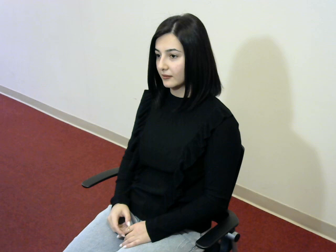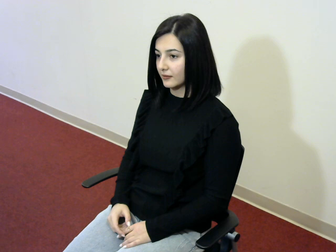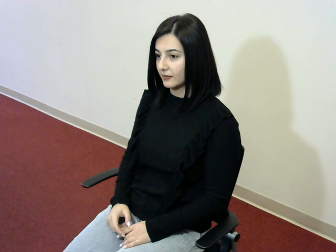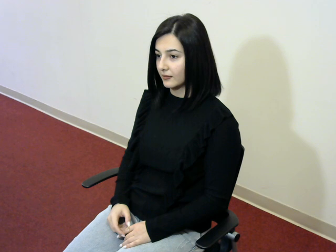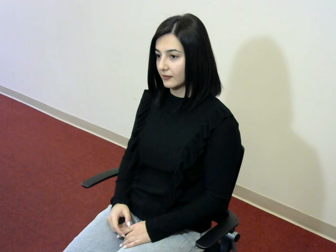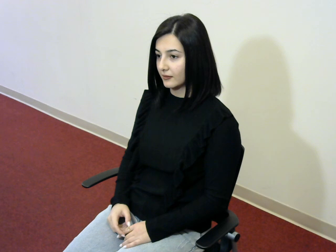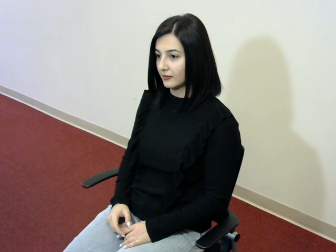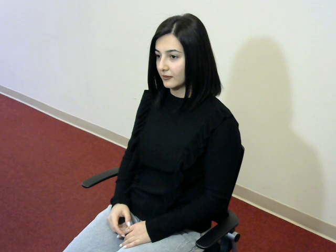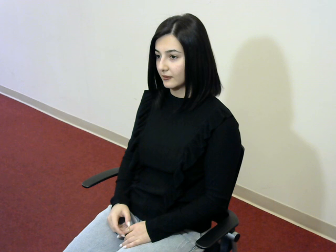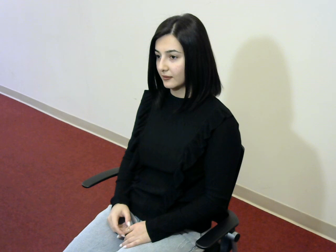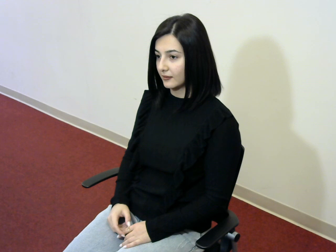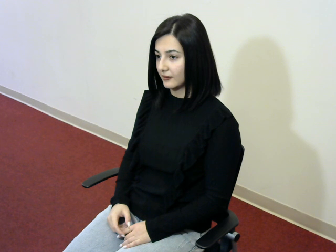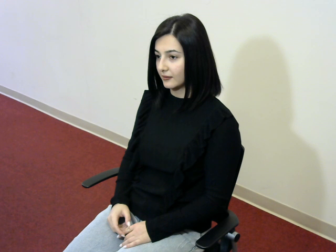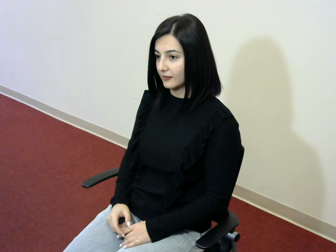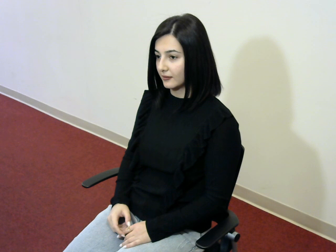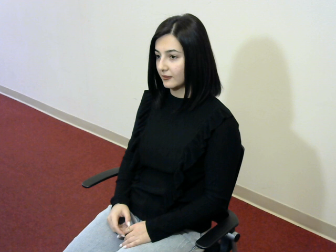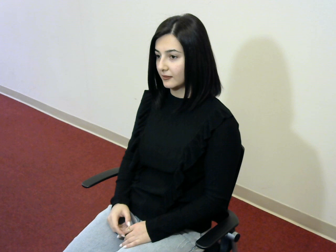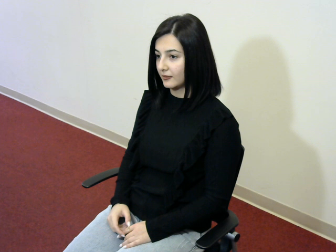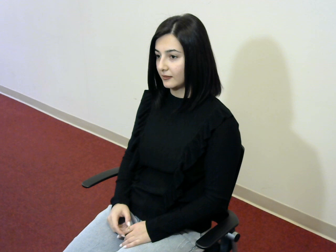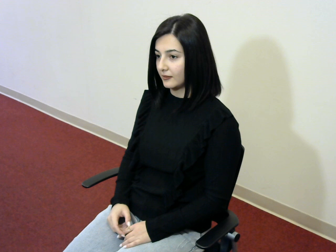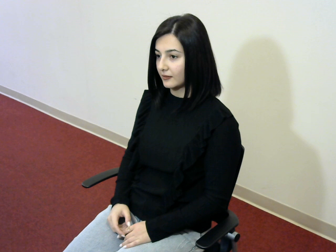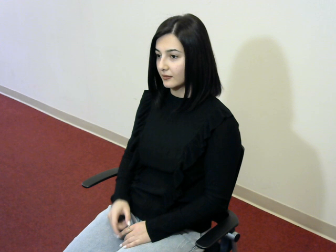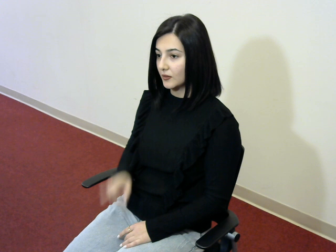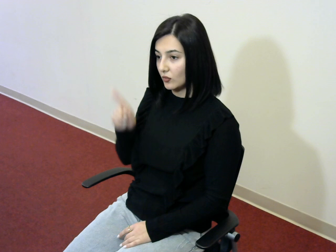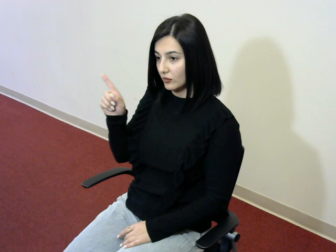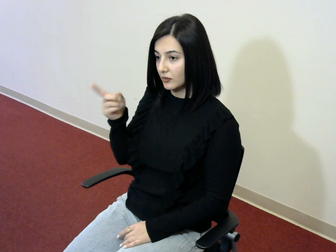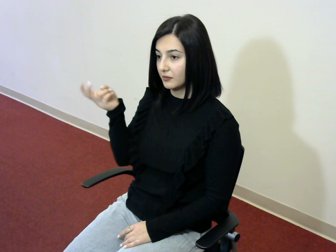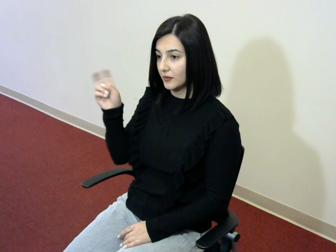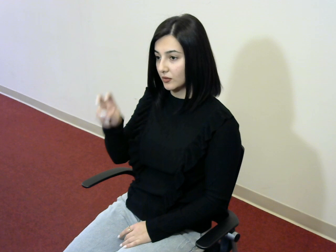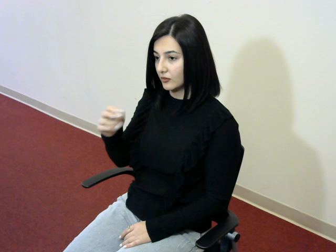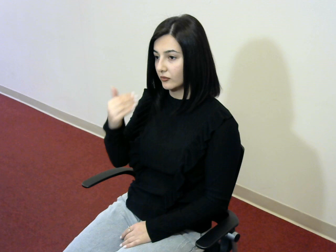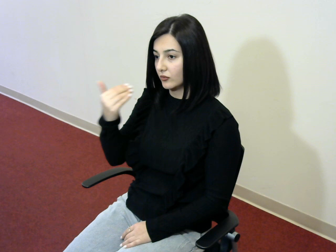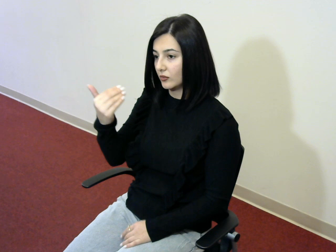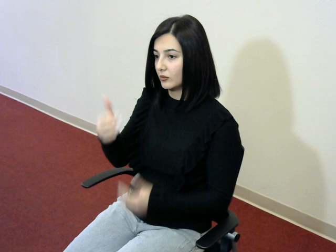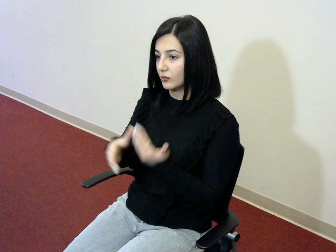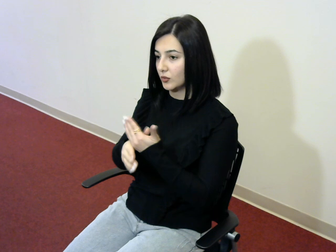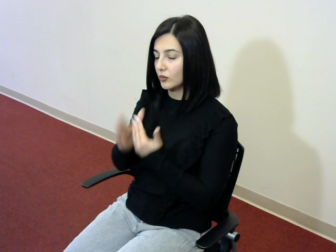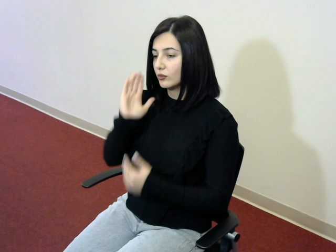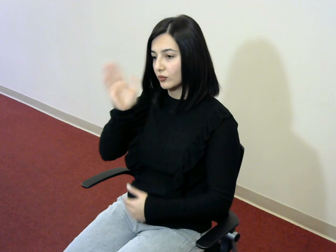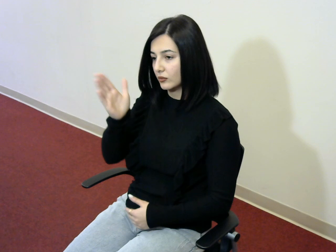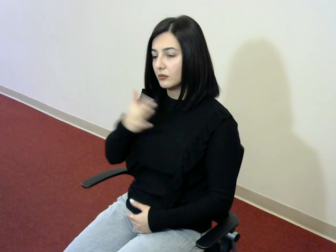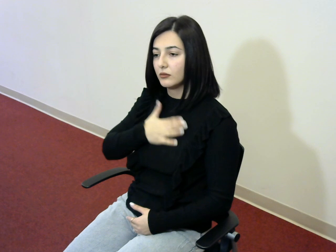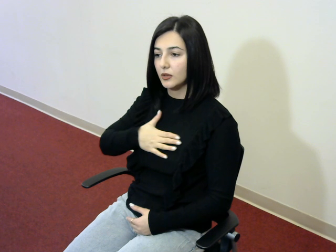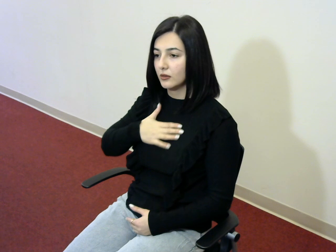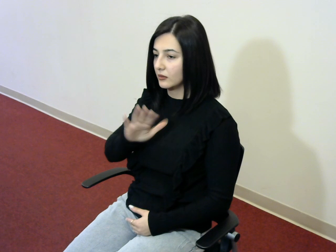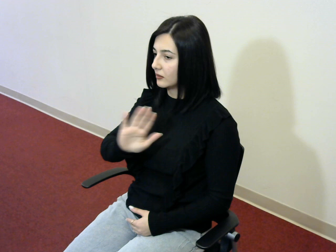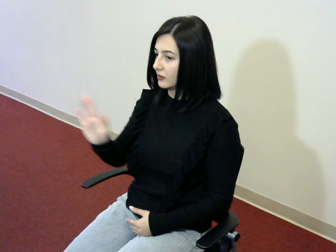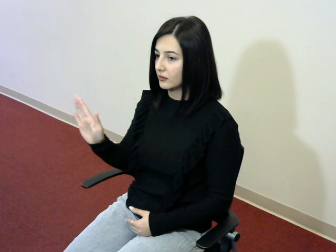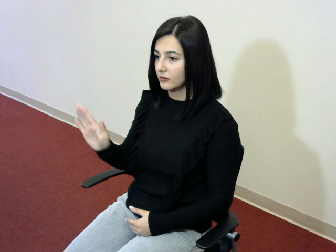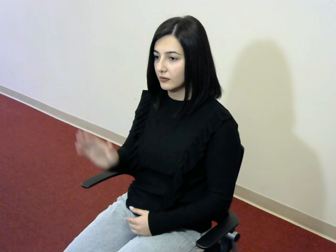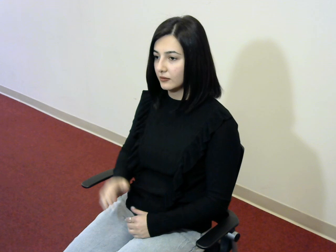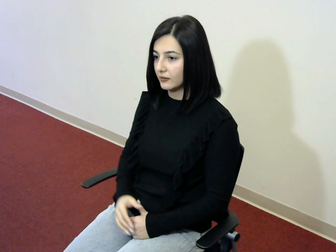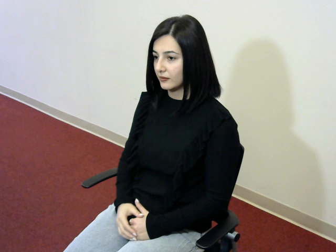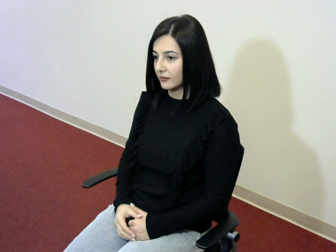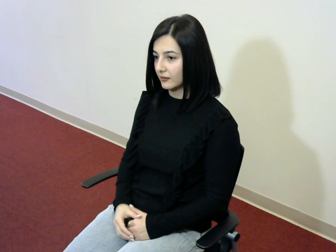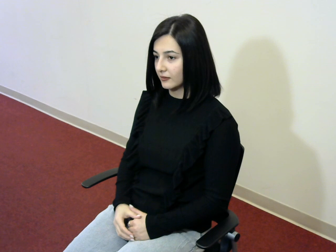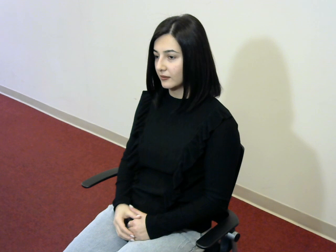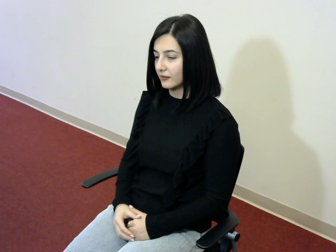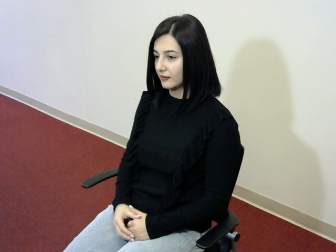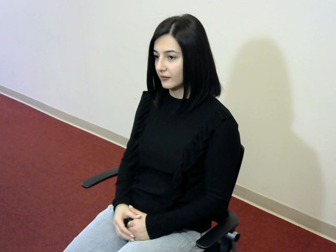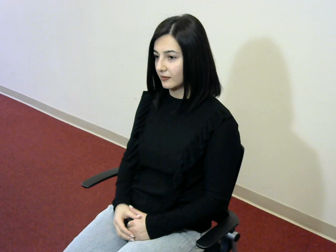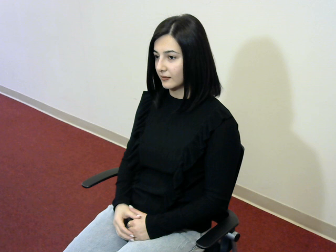O gəlib sizə kömək edəcək, narahat olmayın